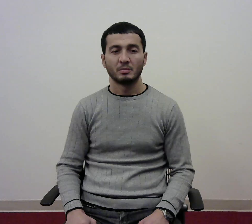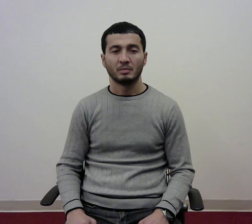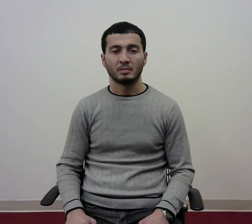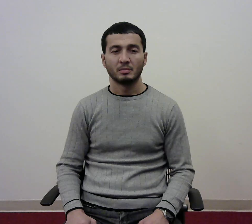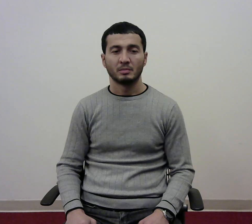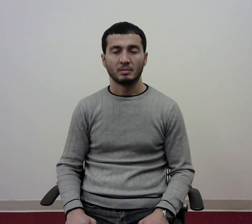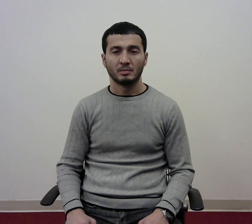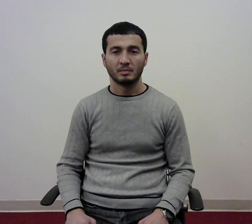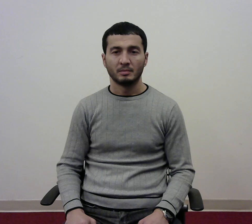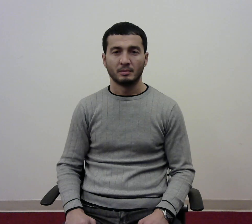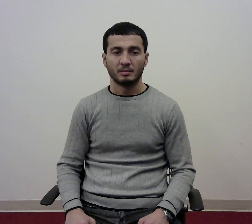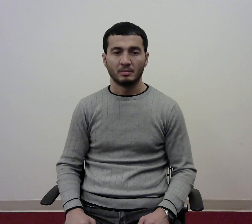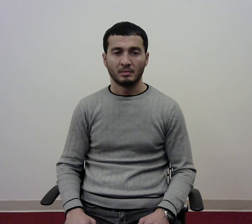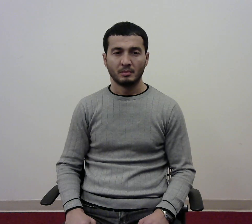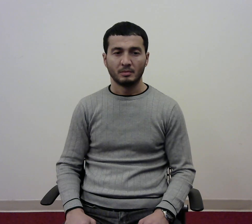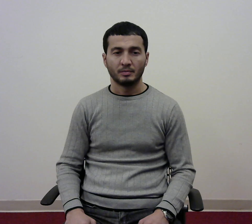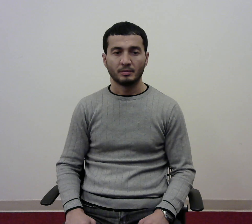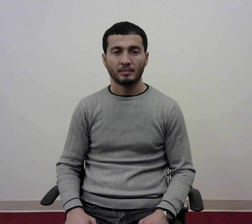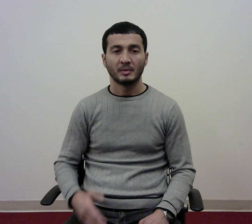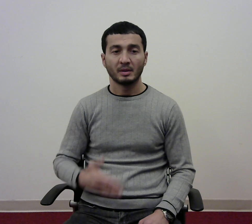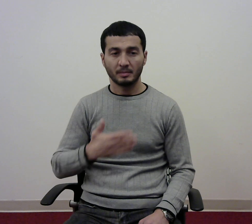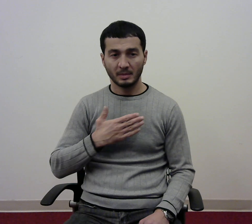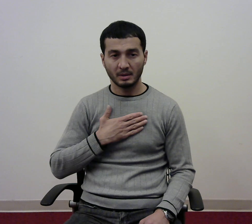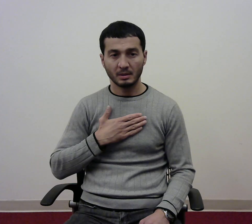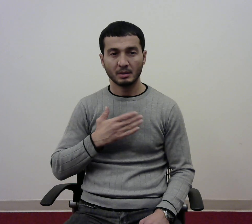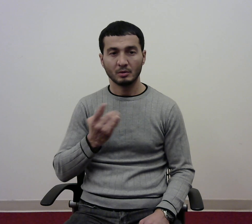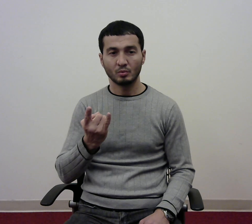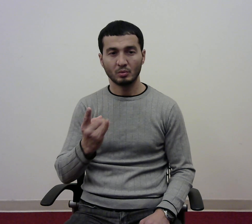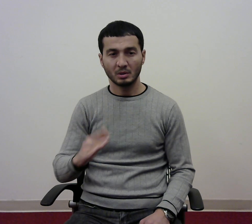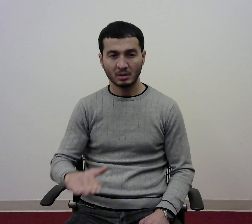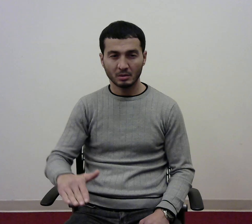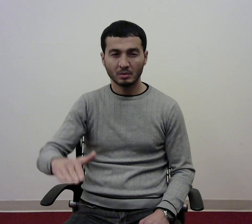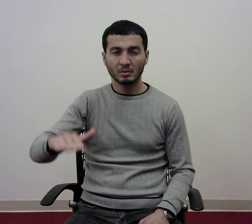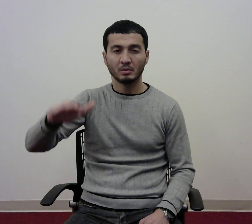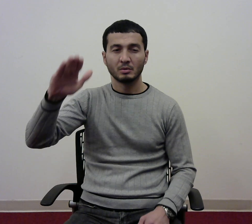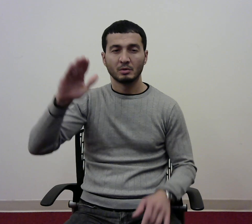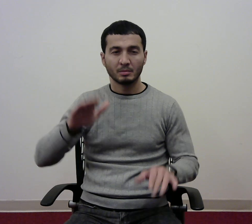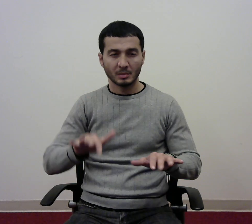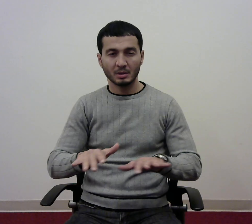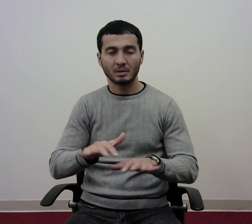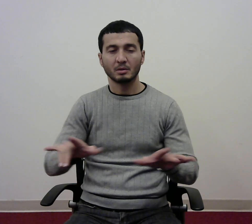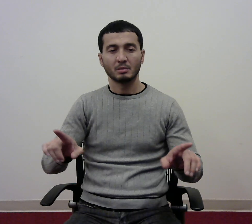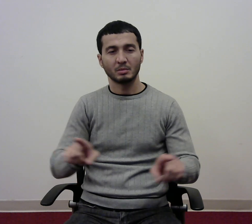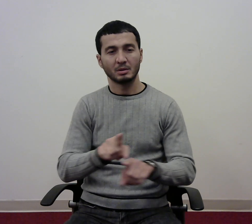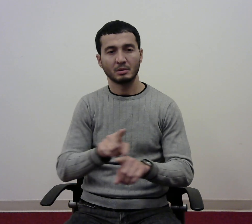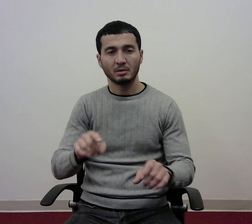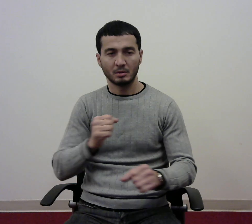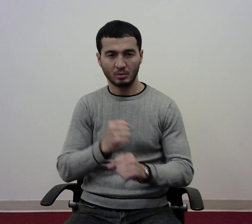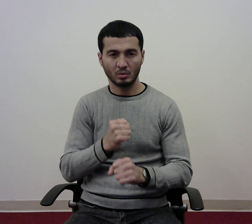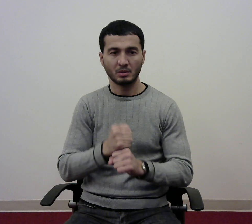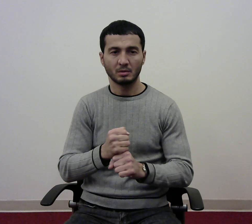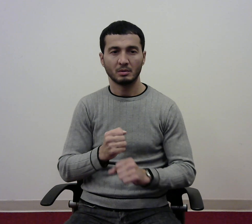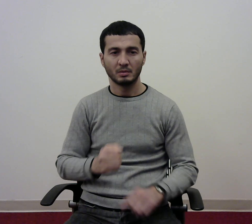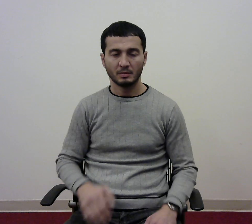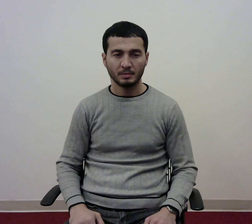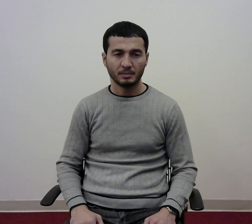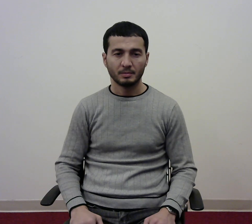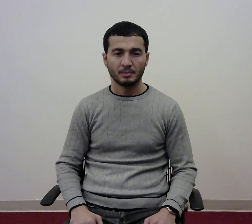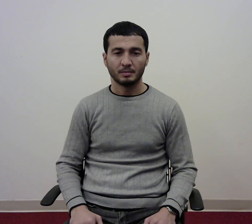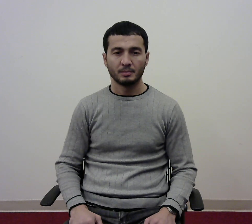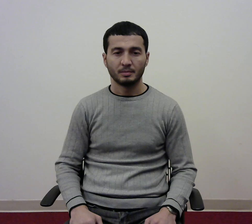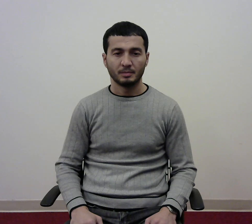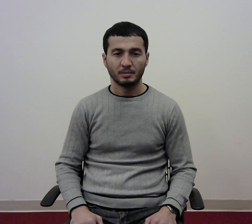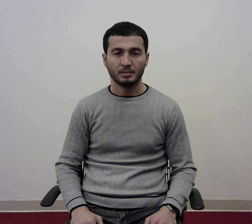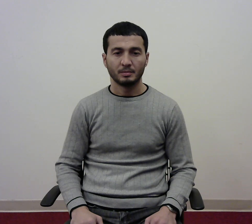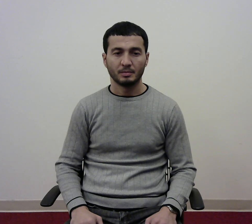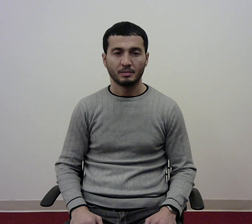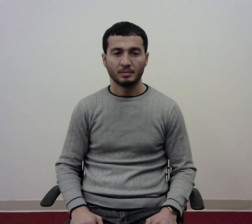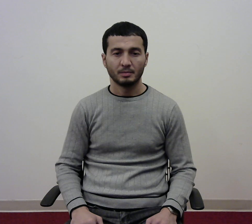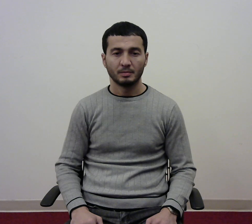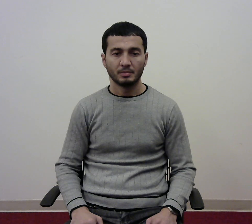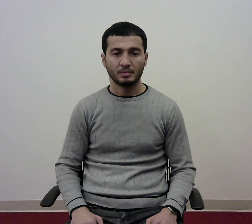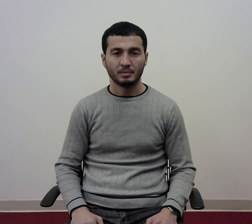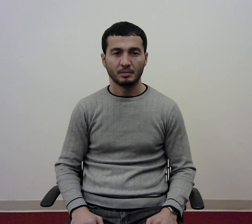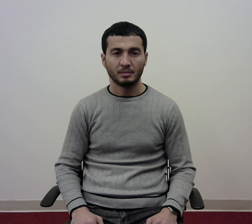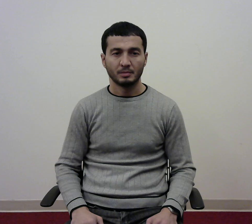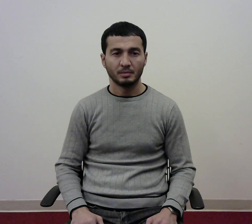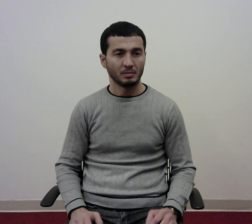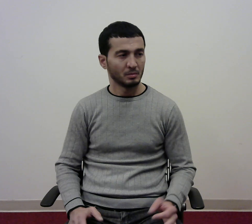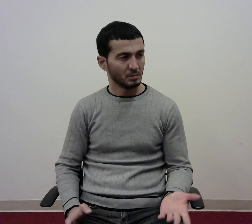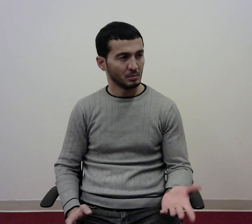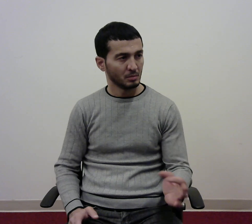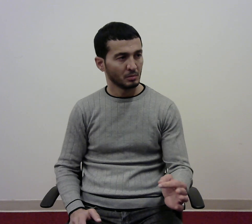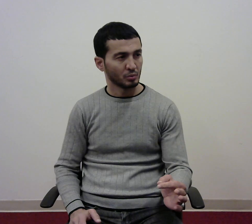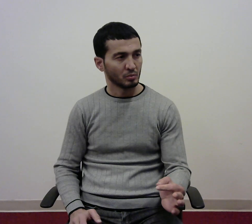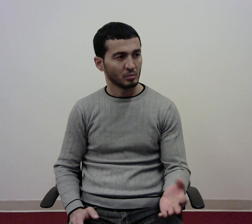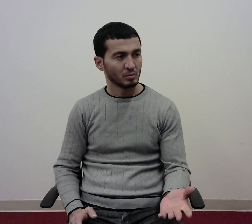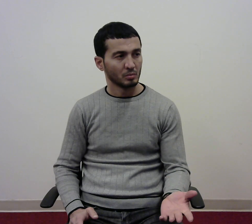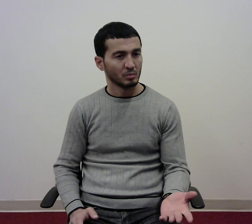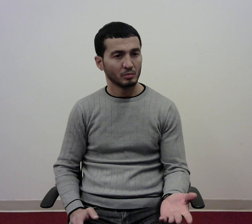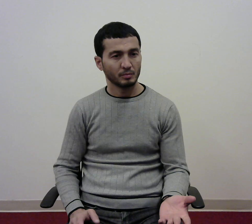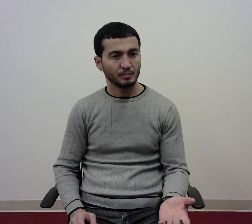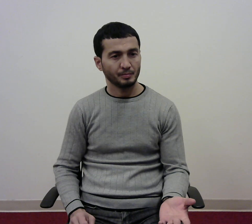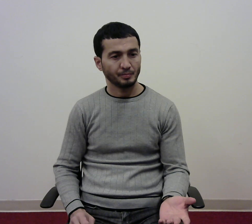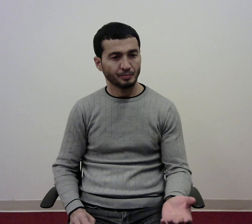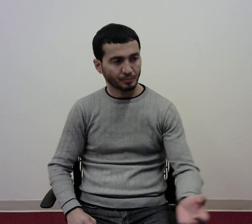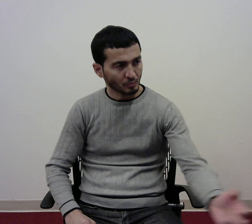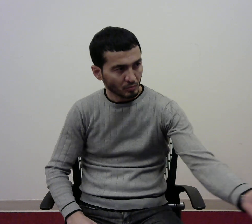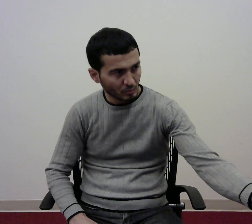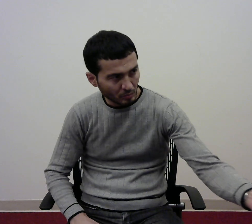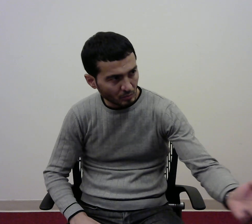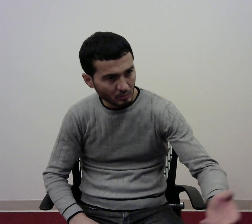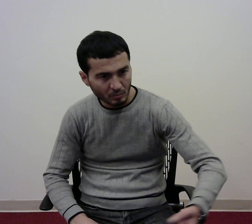Mən uşaq vaxtından pianoda ifa edirəm